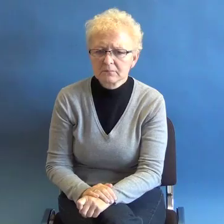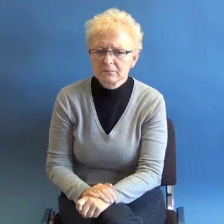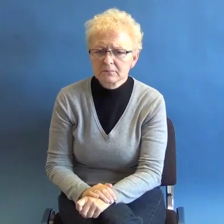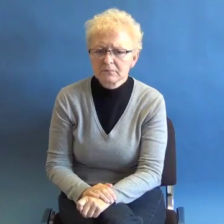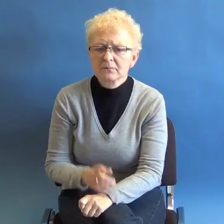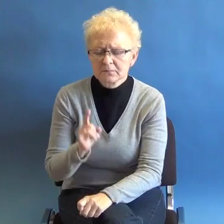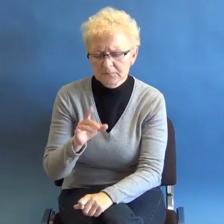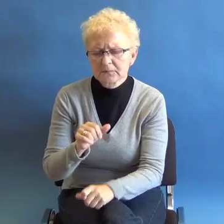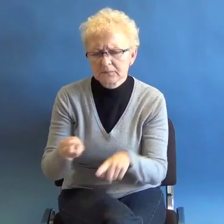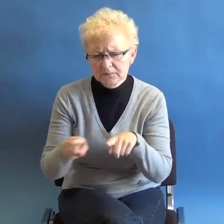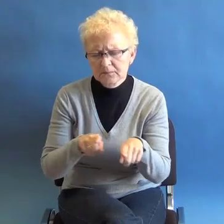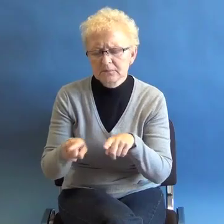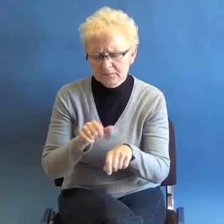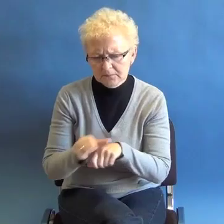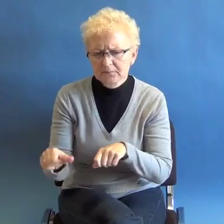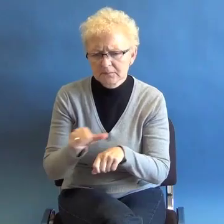Tak, jest taki znak.